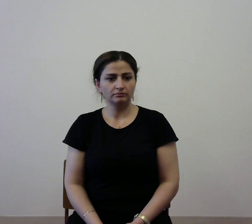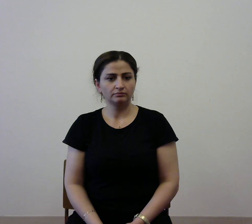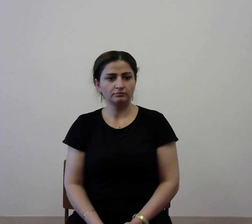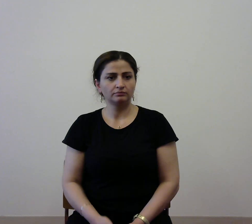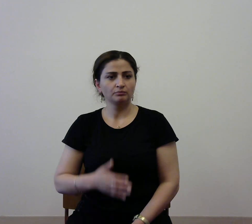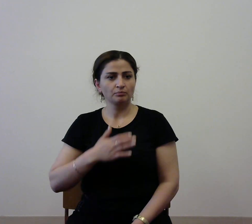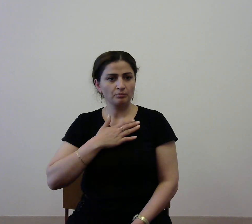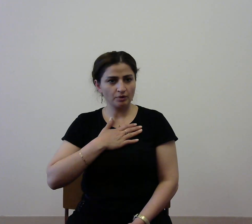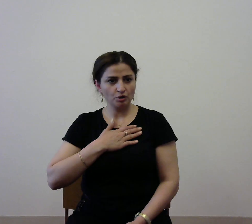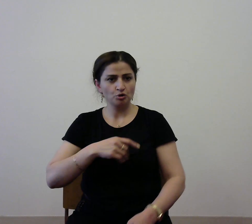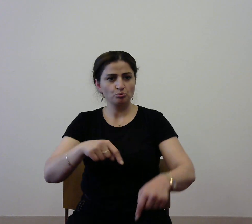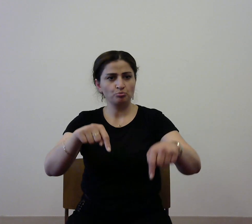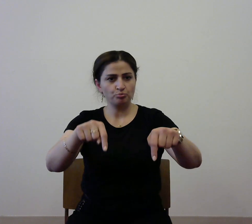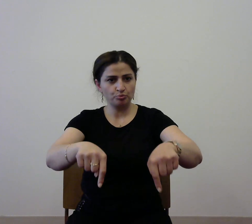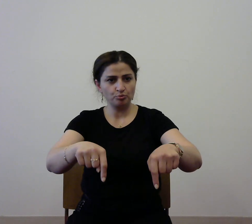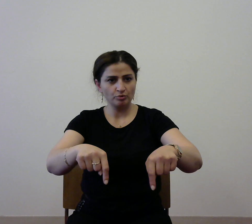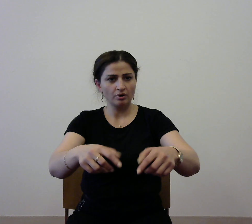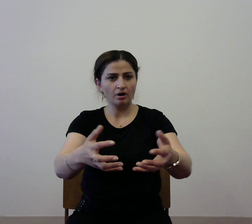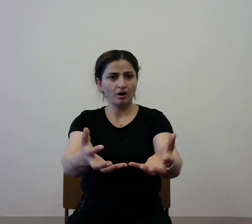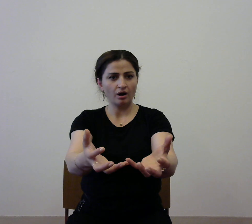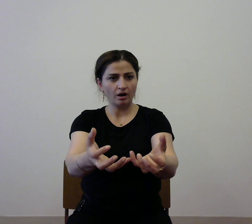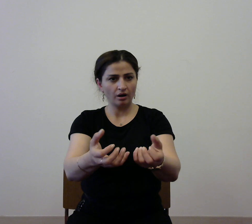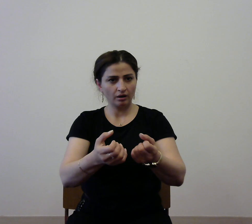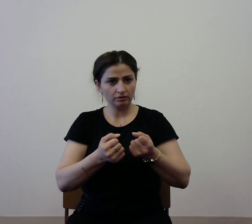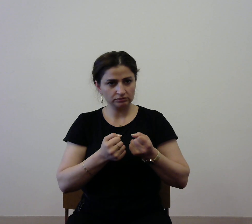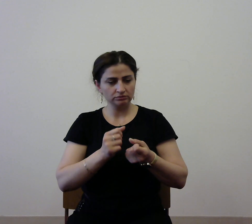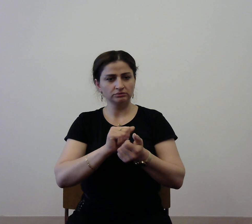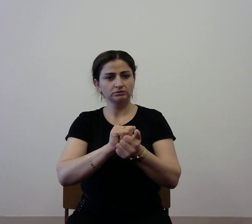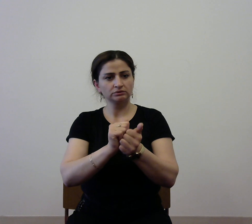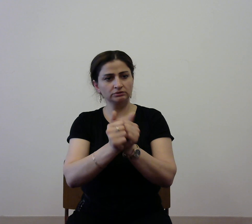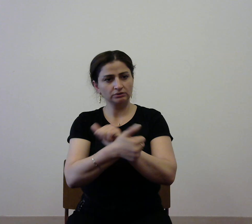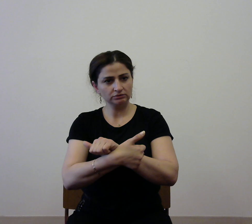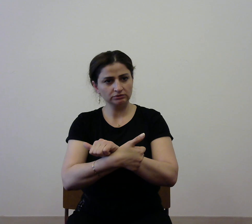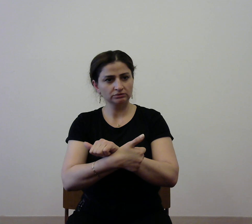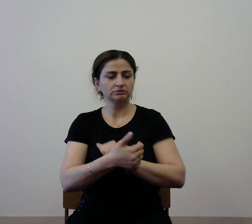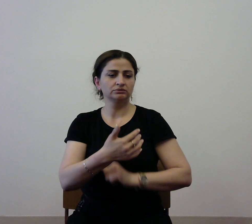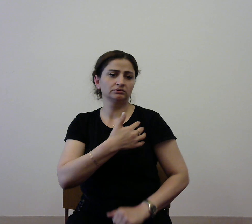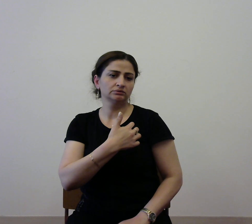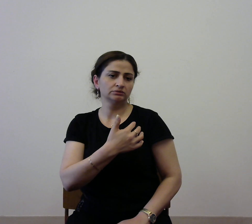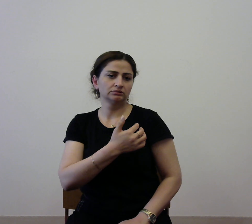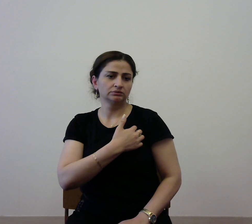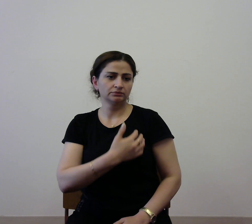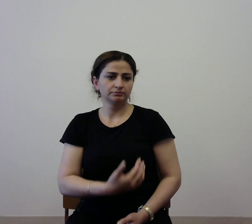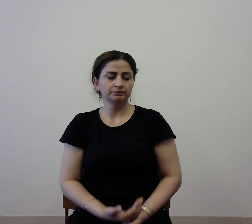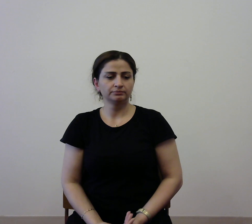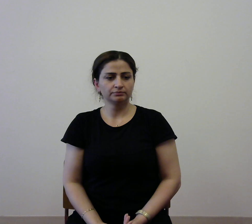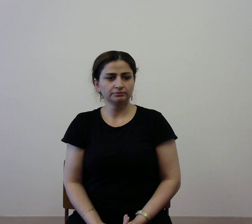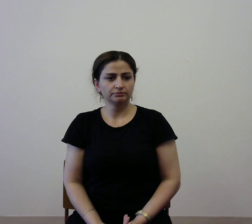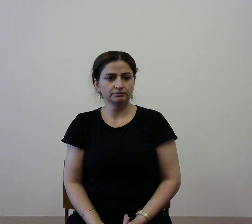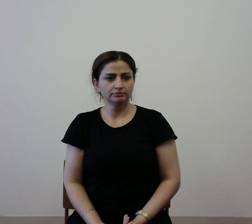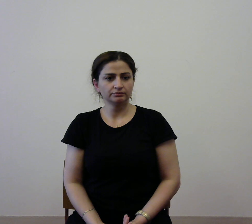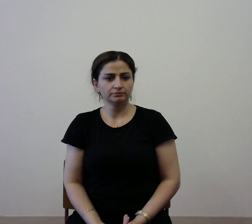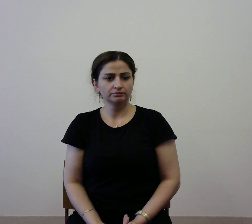Mən buradan aldıqlarımı dəyişmək istəyirəm